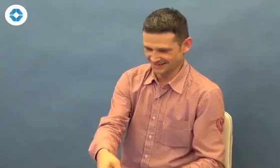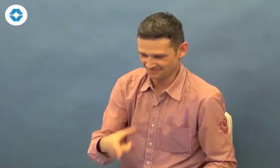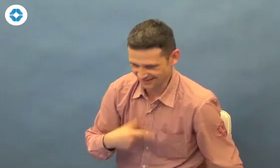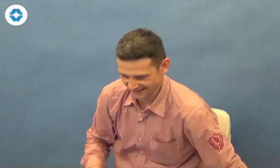Aha.